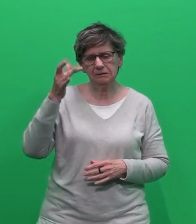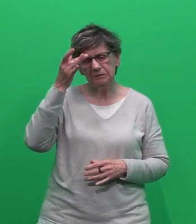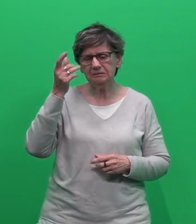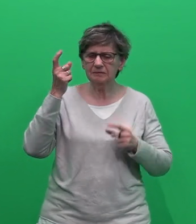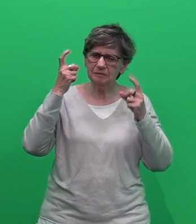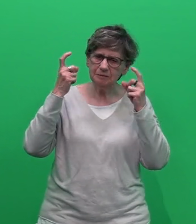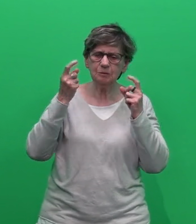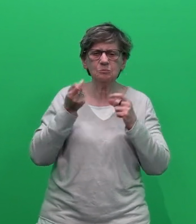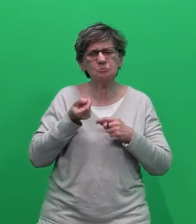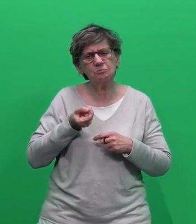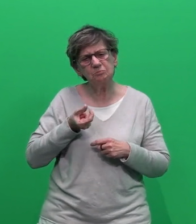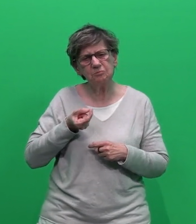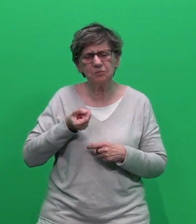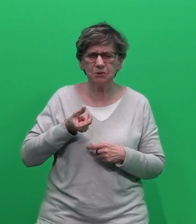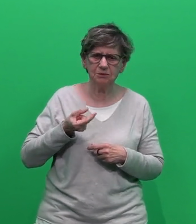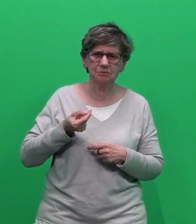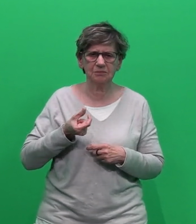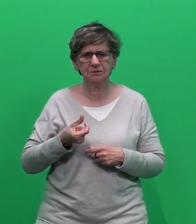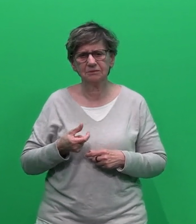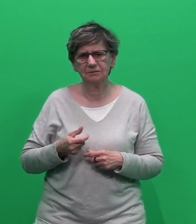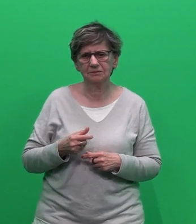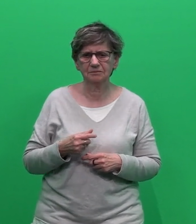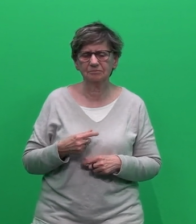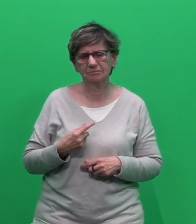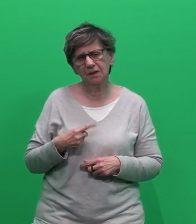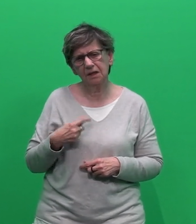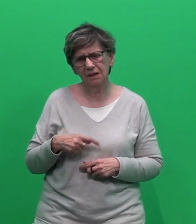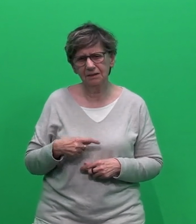Tinc una mica de mal de cap i migranya, una mica.